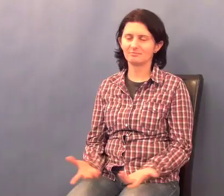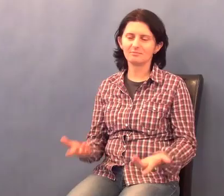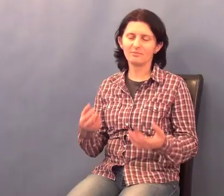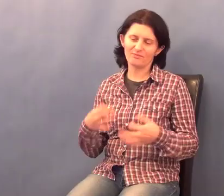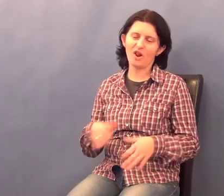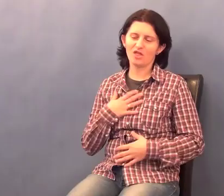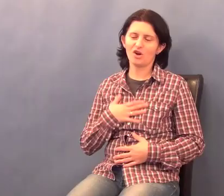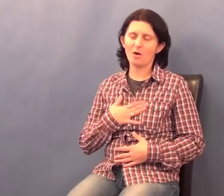Wolno kąpać.